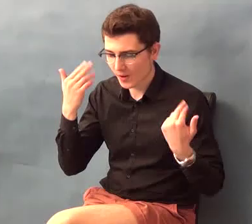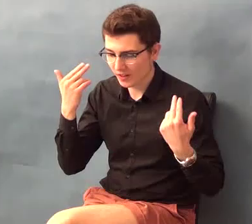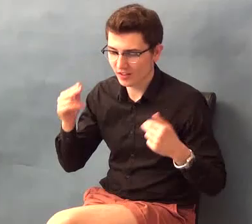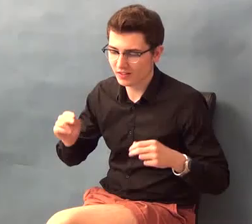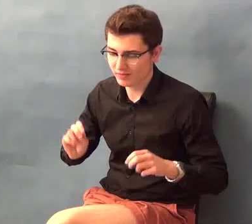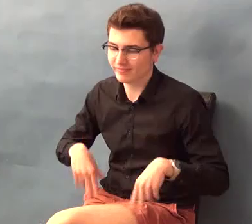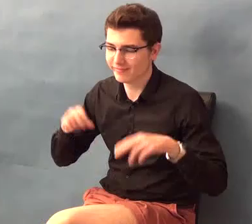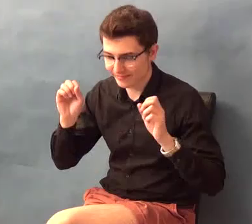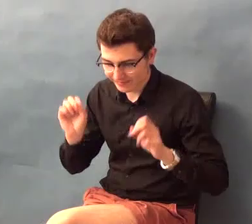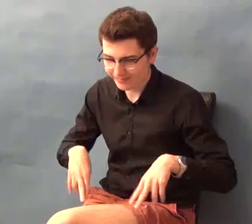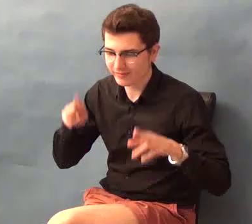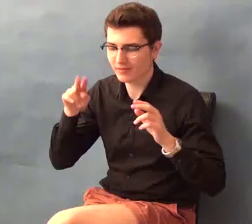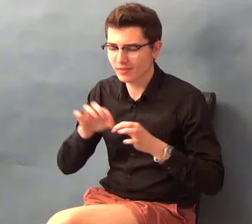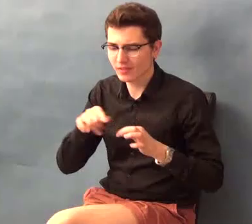Królik skacze sobie.